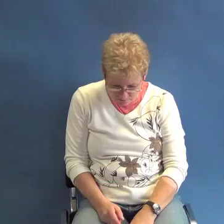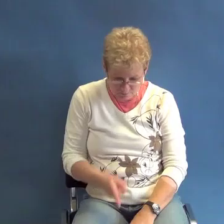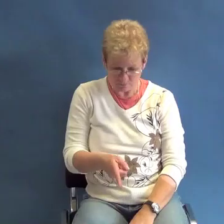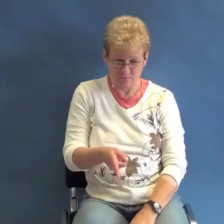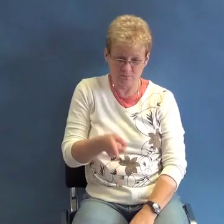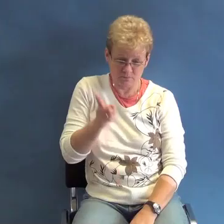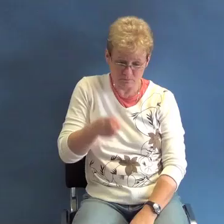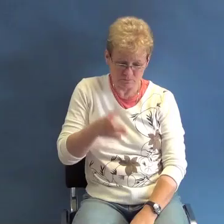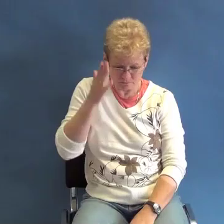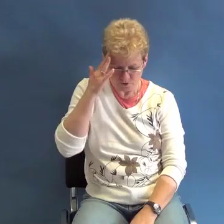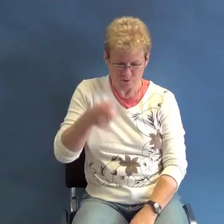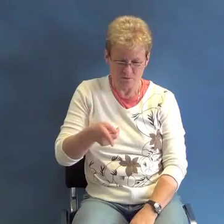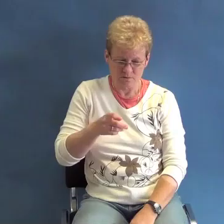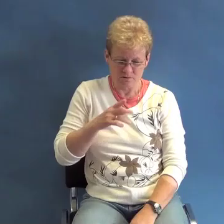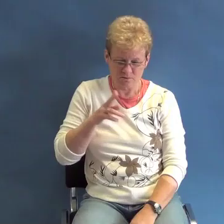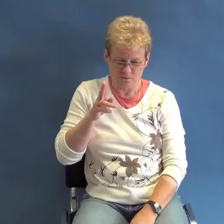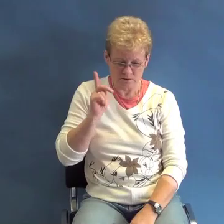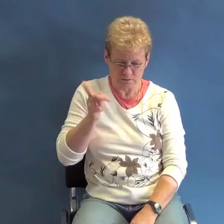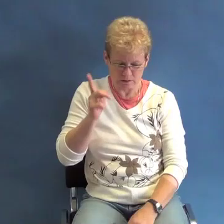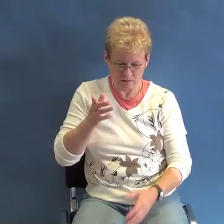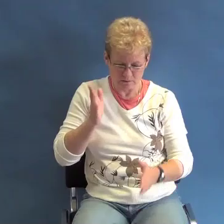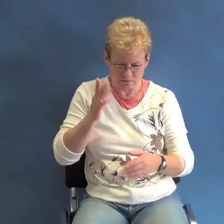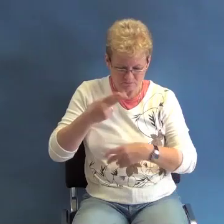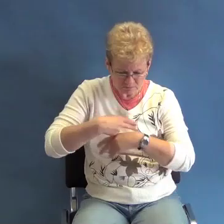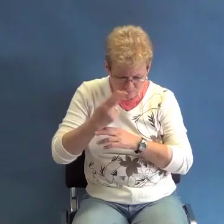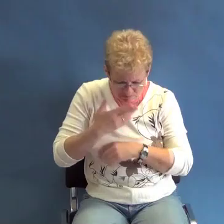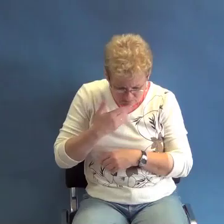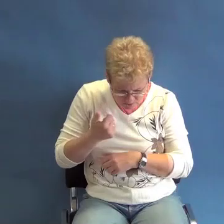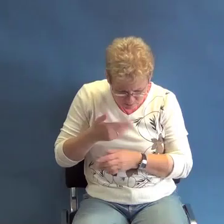To trzeba wiedzieć...Zakaz...tu brakuje szlabanu?